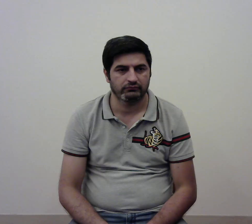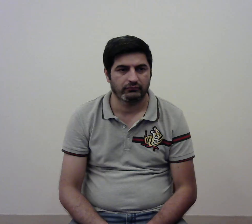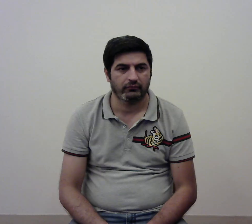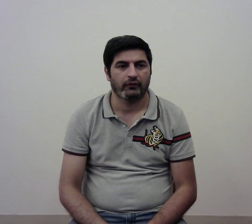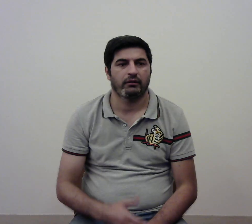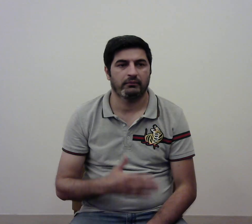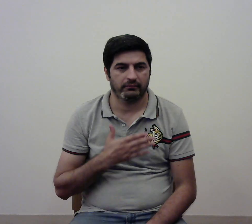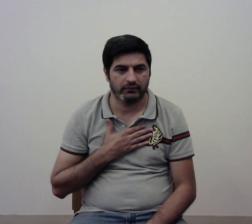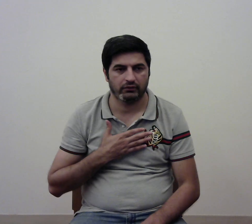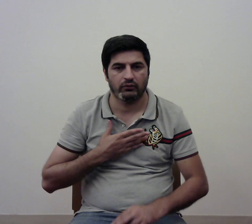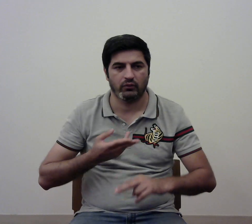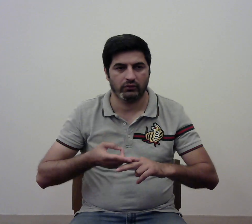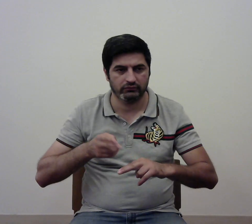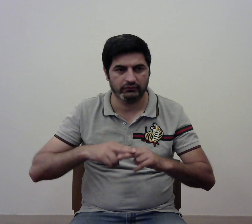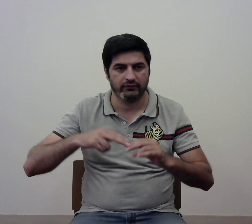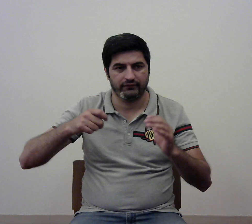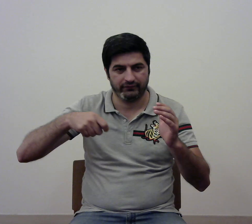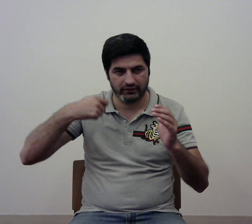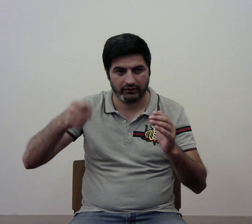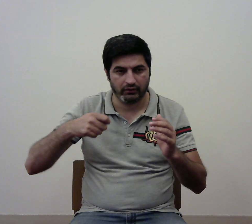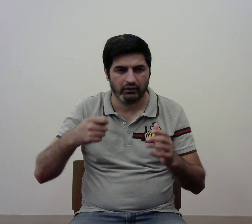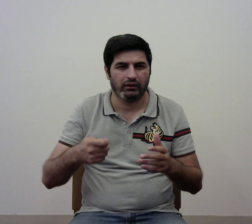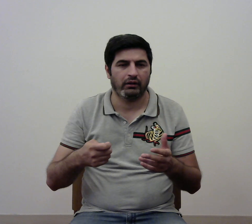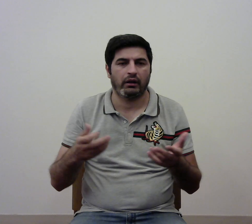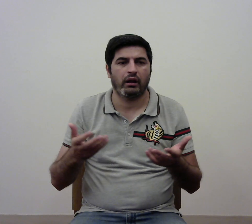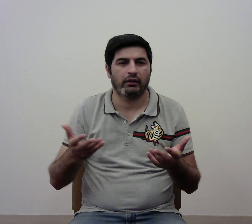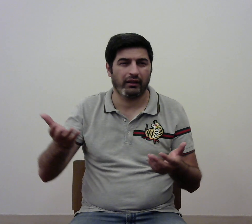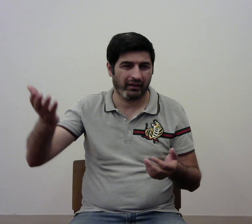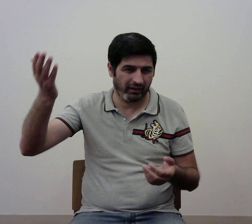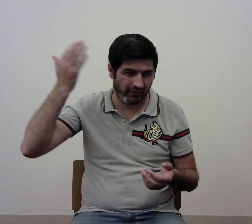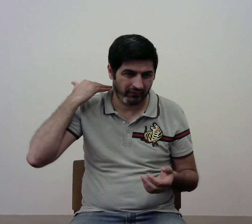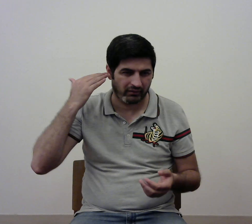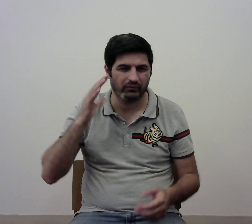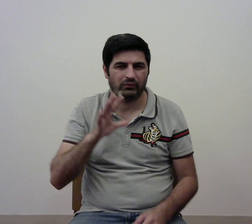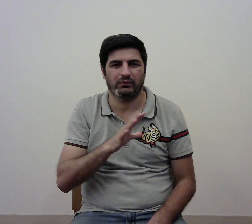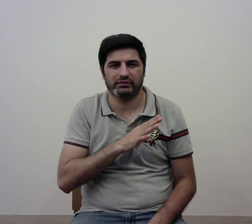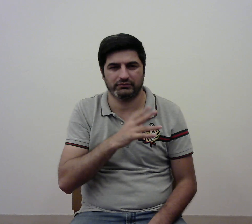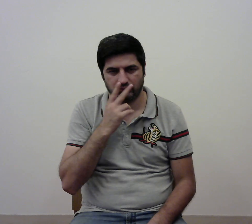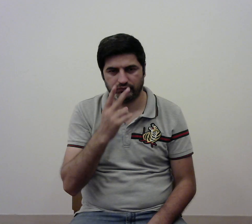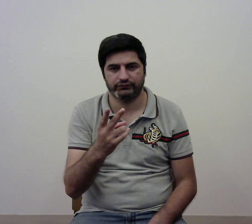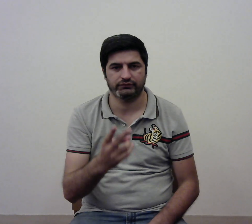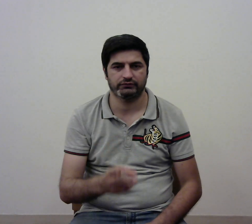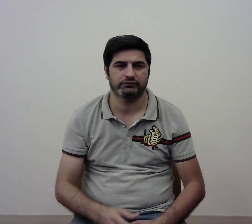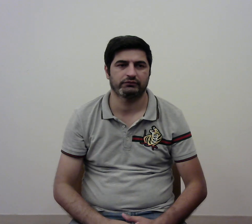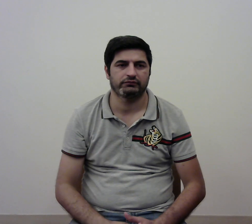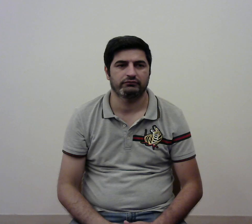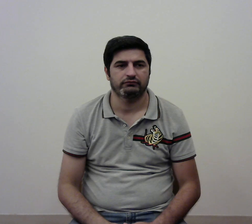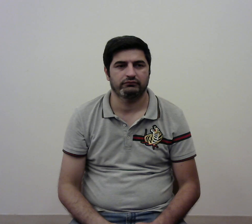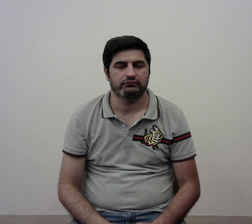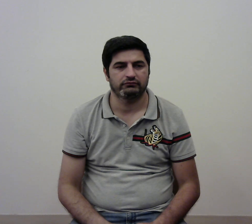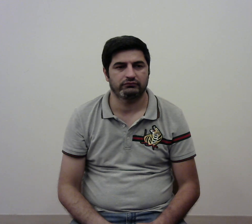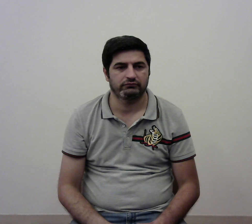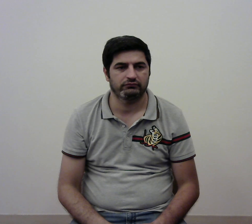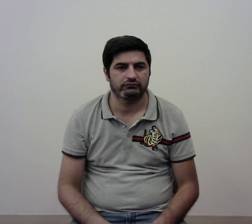Mən bu videonu daha əvvəl görmüşəm